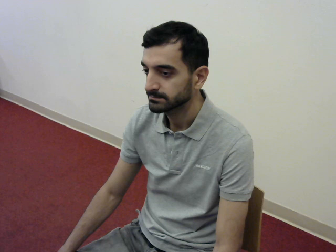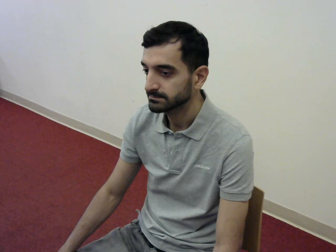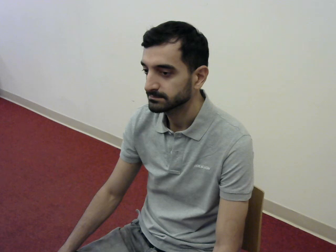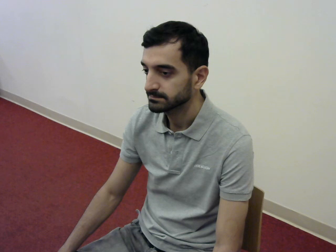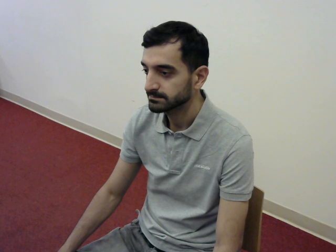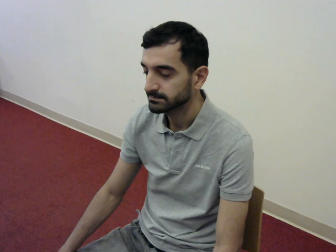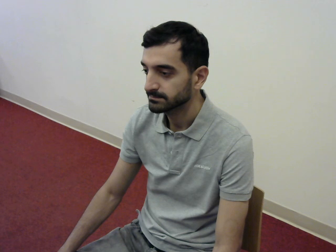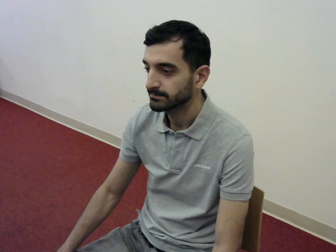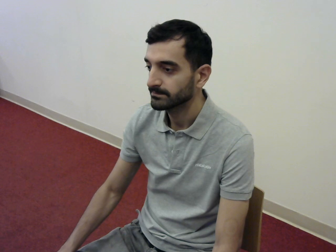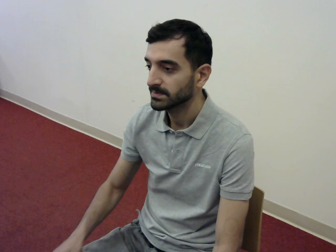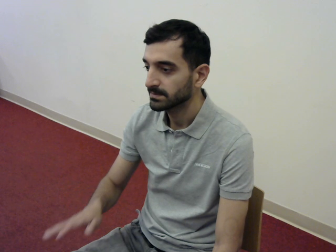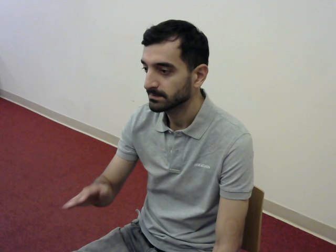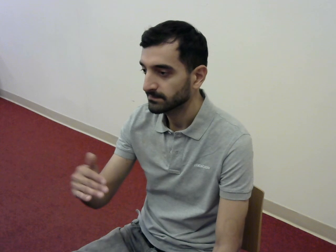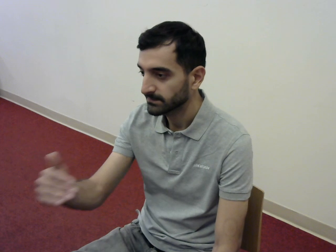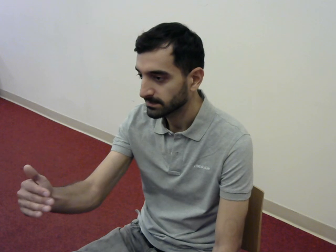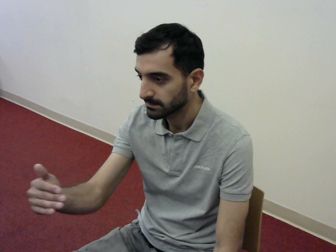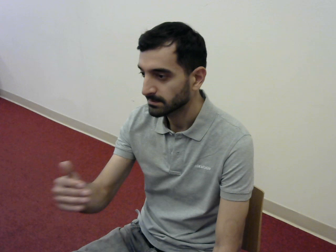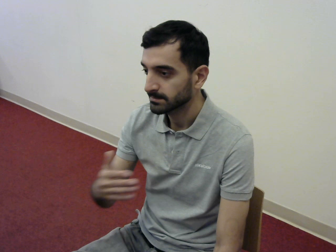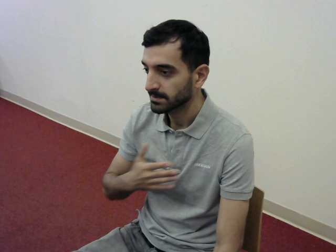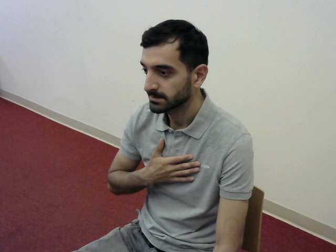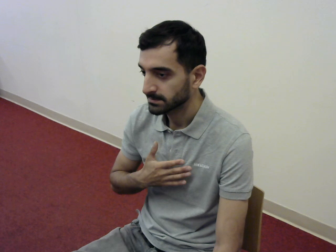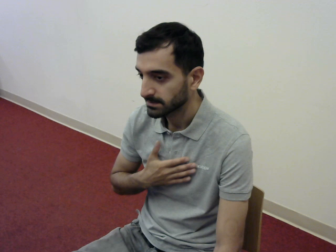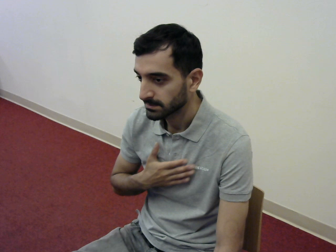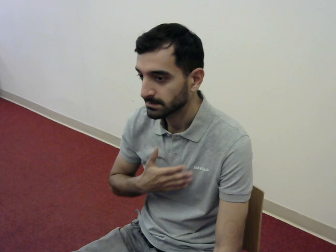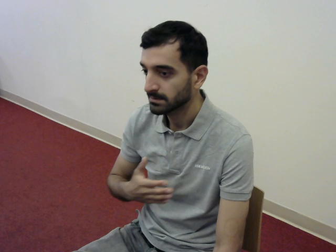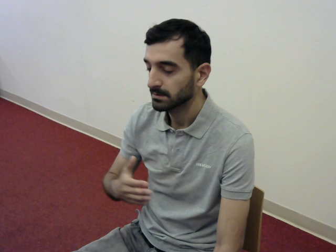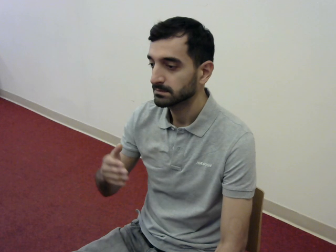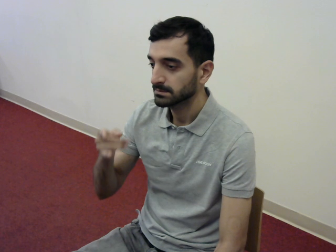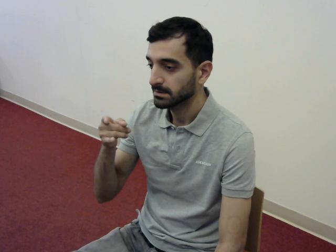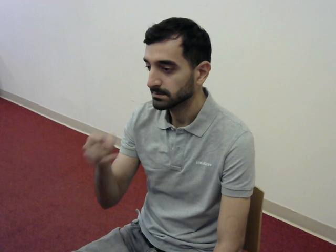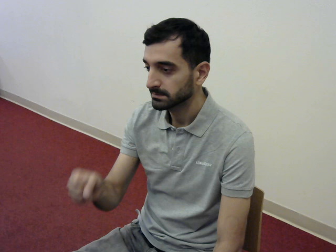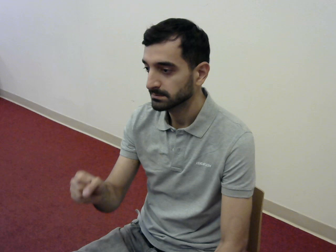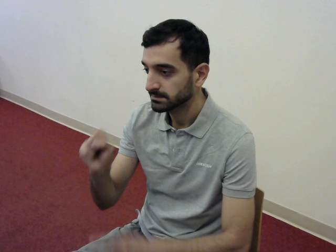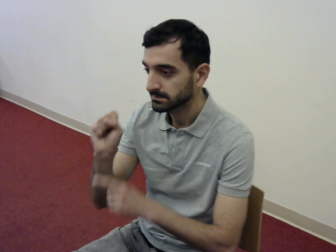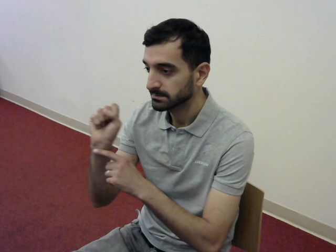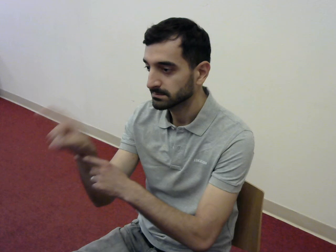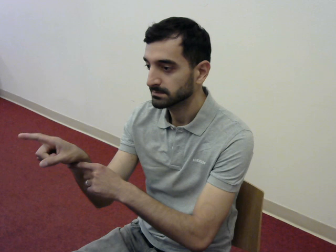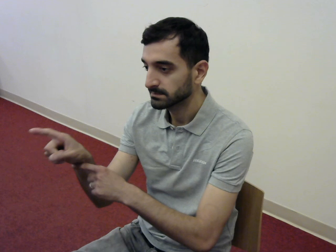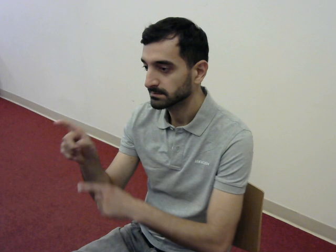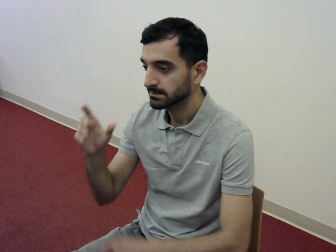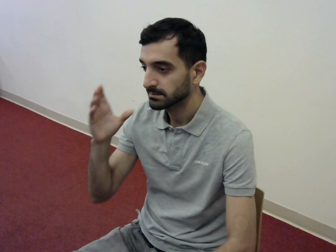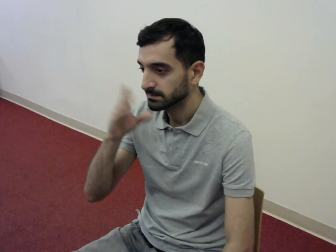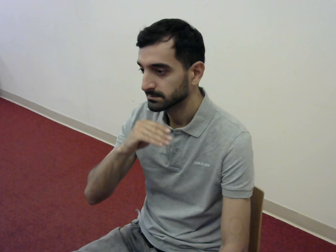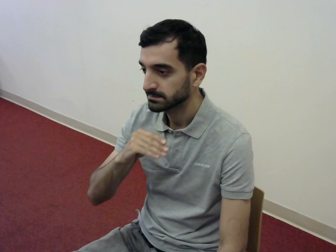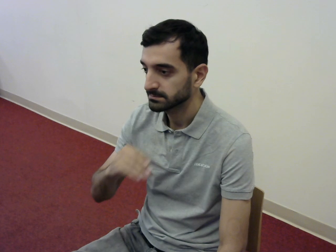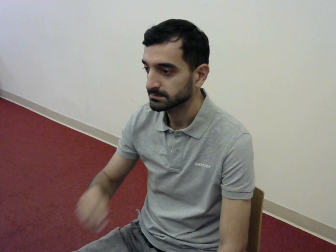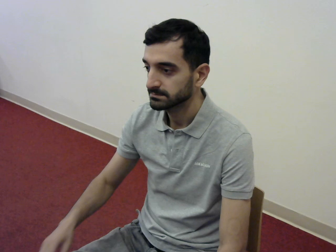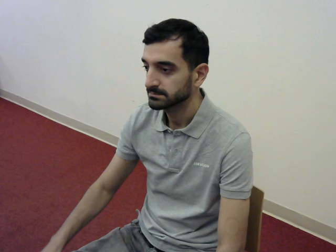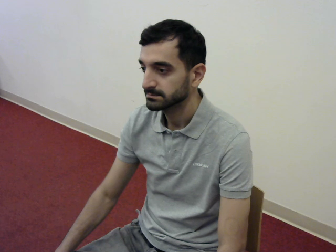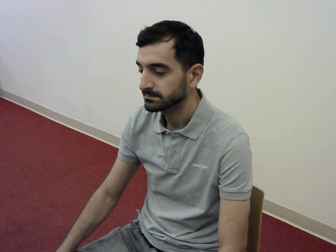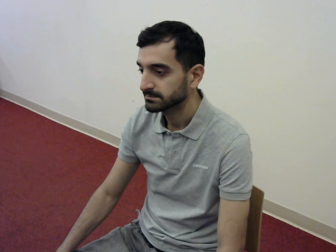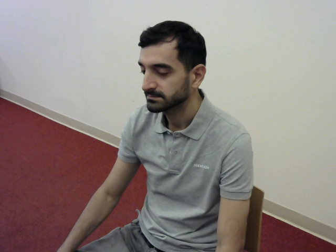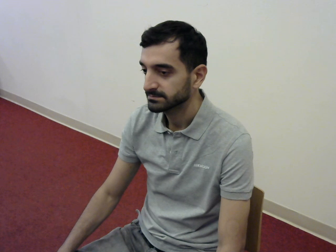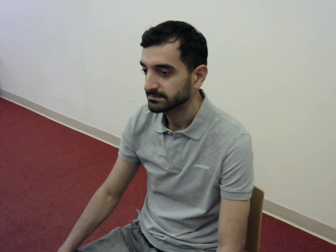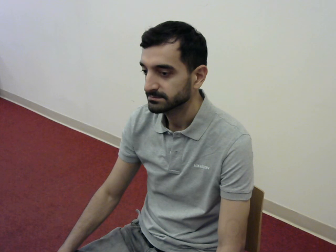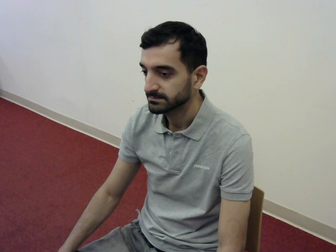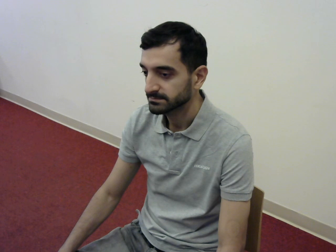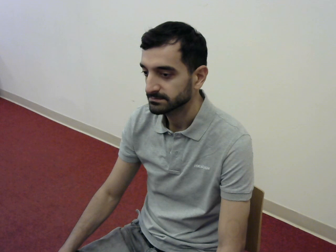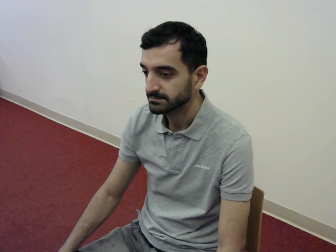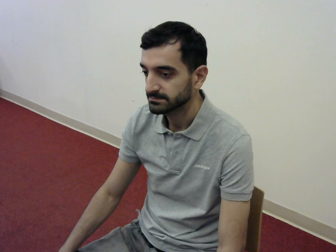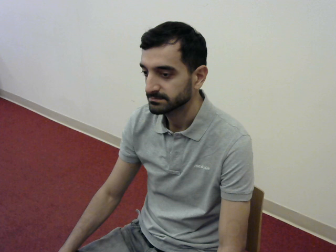Siz mənə taksi sifariş edə bilərsinizmi?